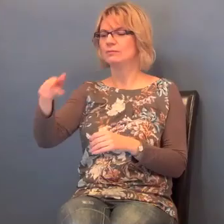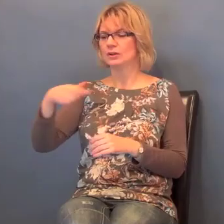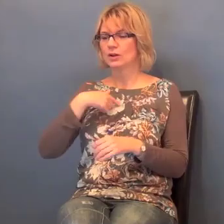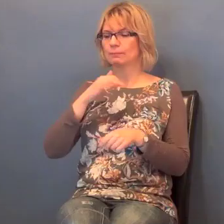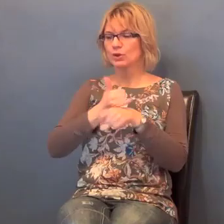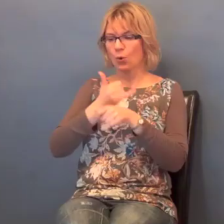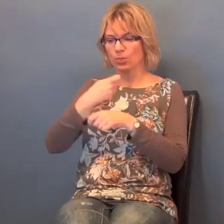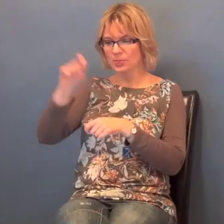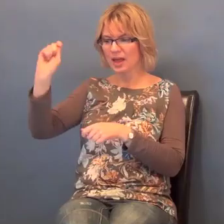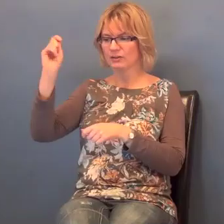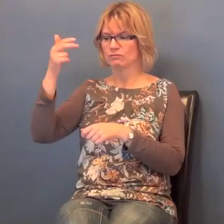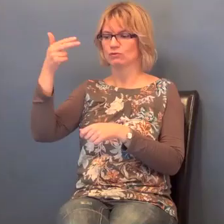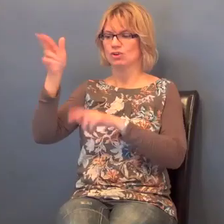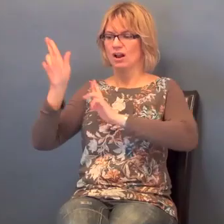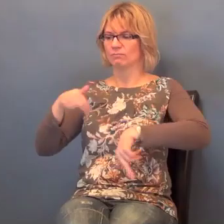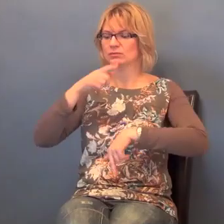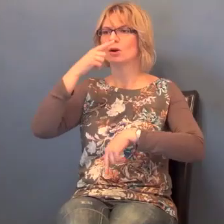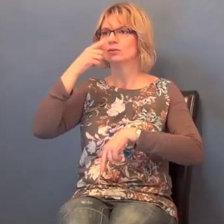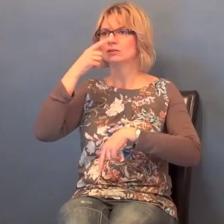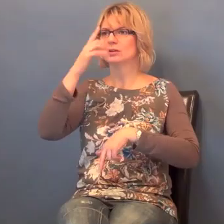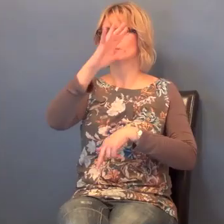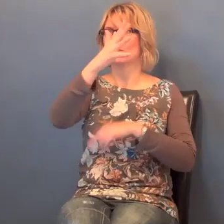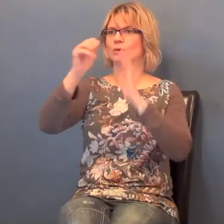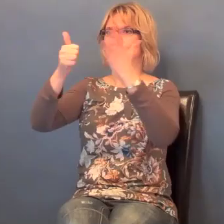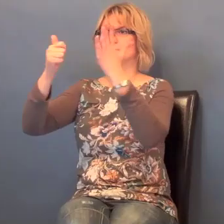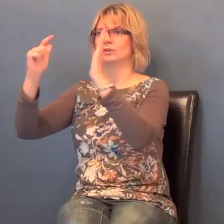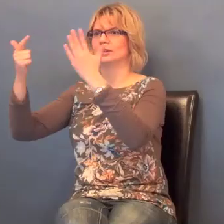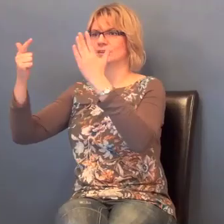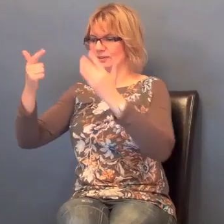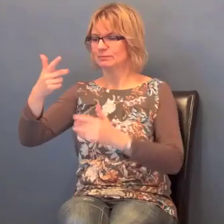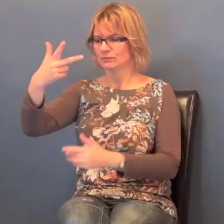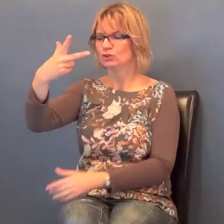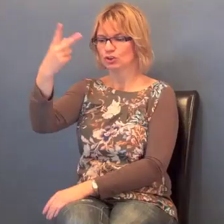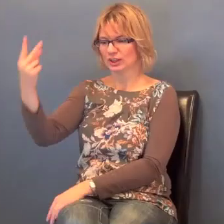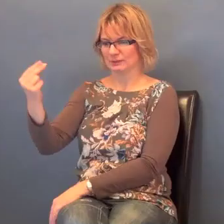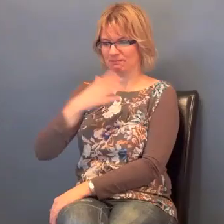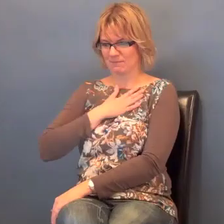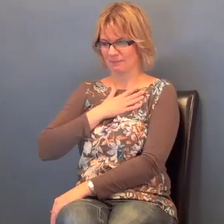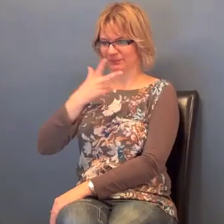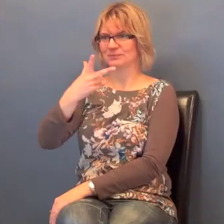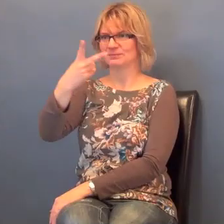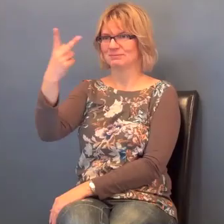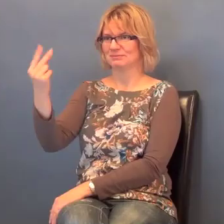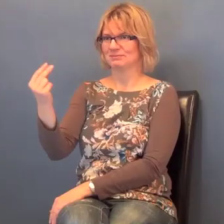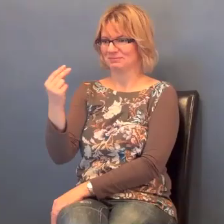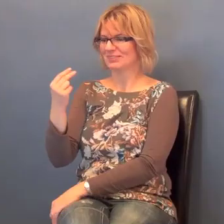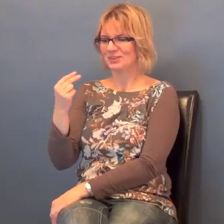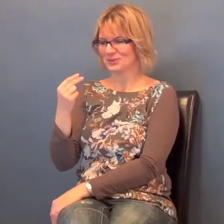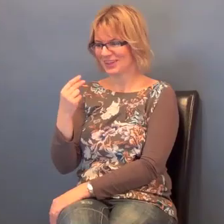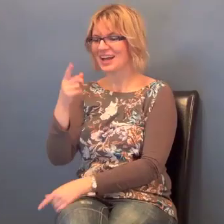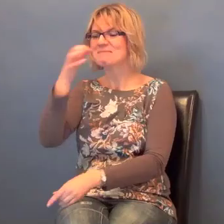Do Olsztyna wyjeżdżam w piątek, a wracam w niedzielę. Trzy dni: piątego, szóstego i siódmego.